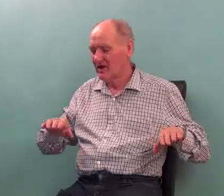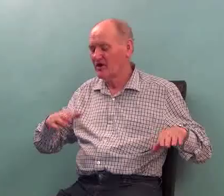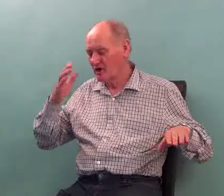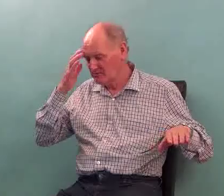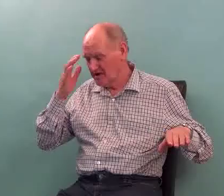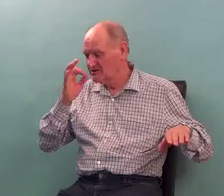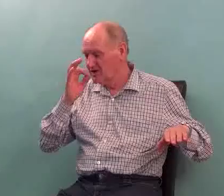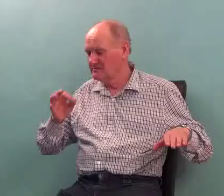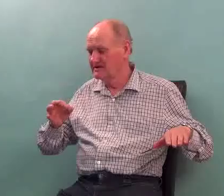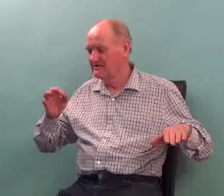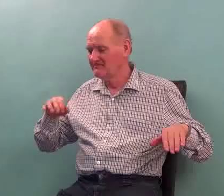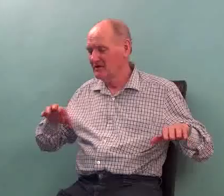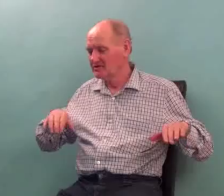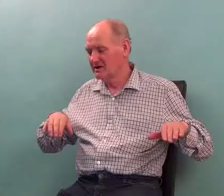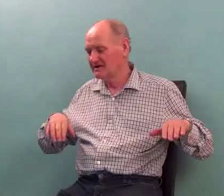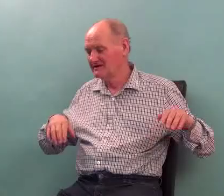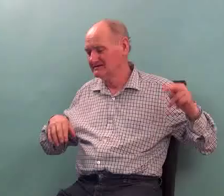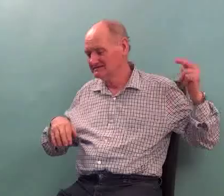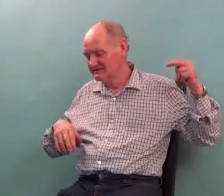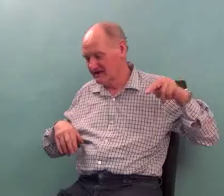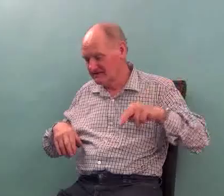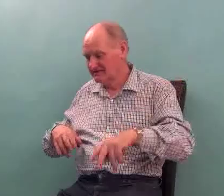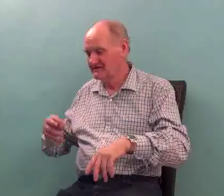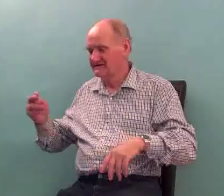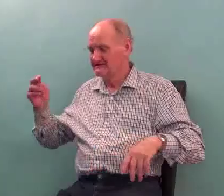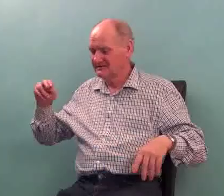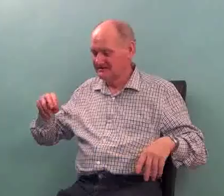Wnuki umieją dobrze jeździć.